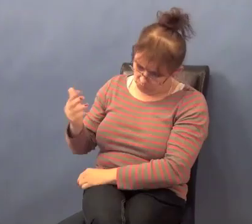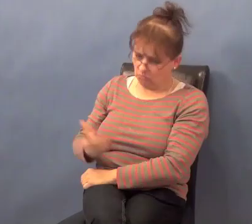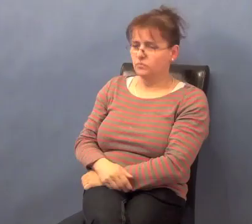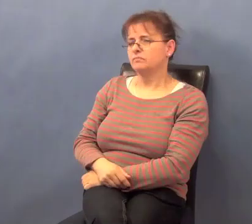Może.